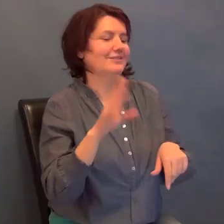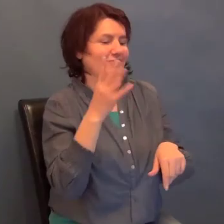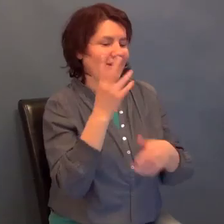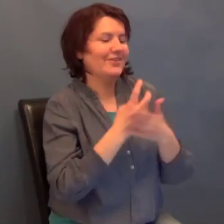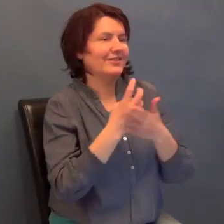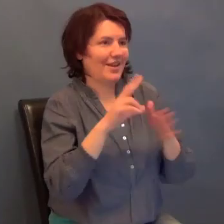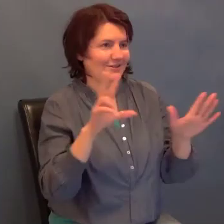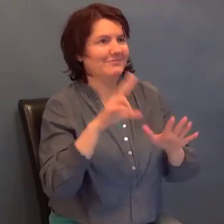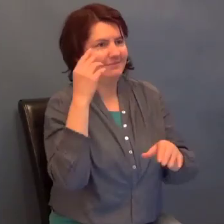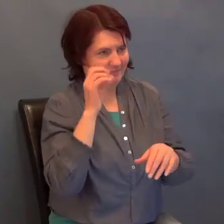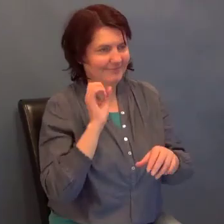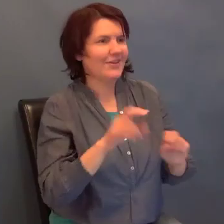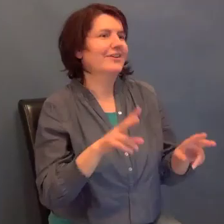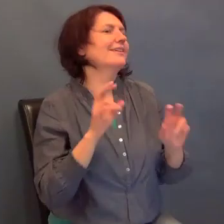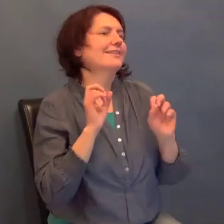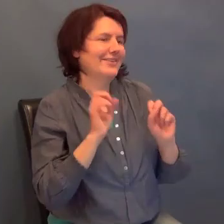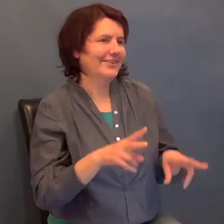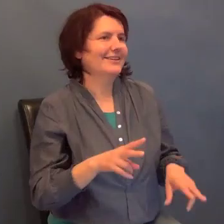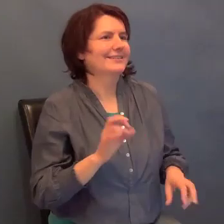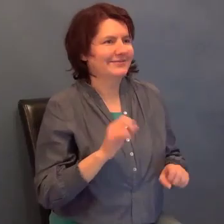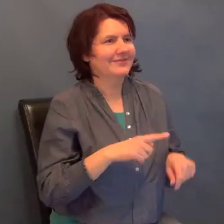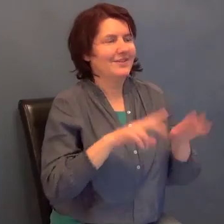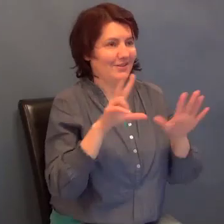Tak, czwartego lutego o ósmej, okej. Okej.